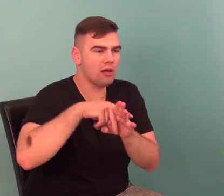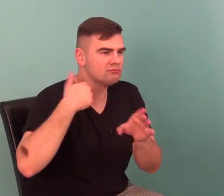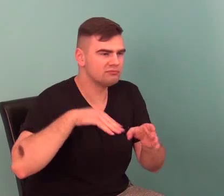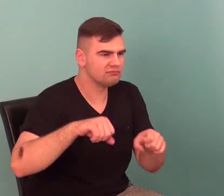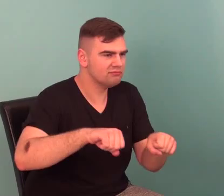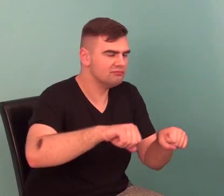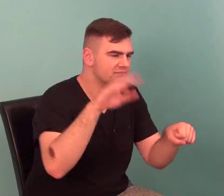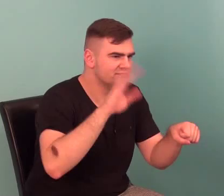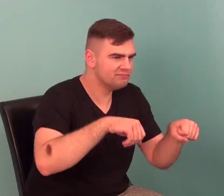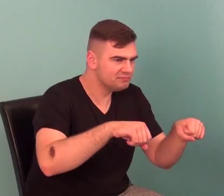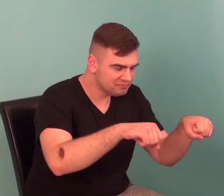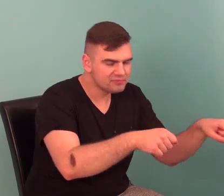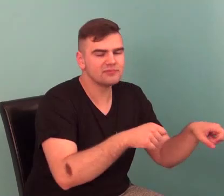Więc idzie i trzyma rower.